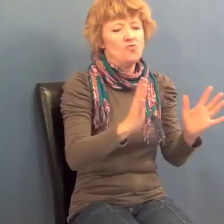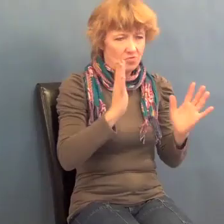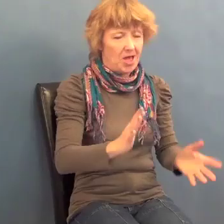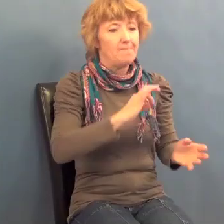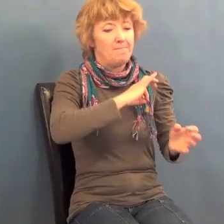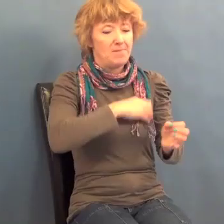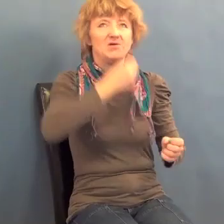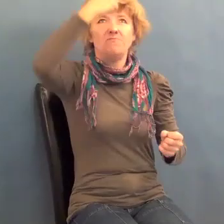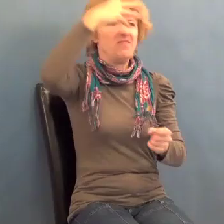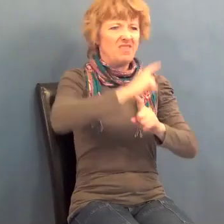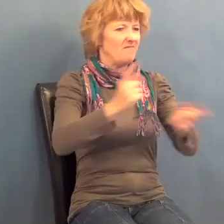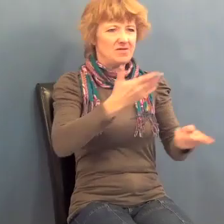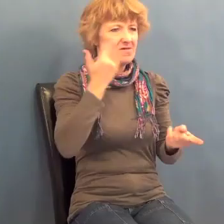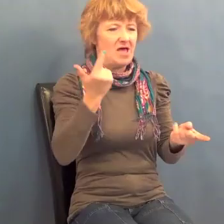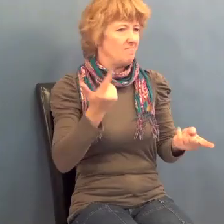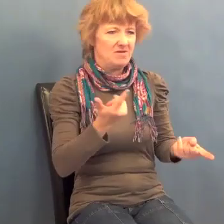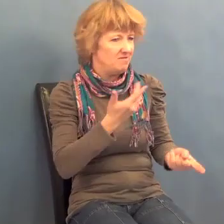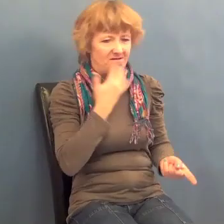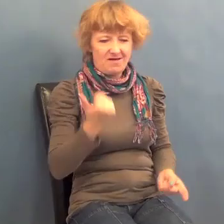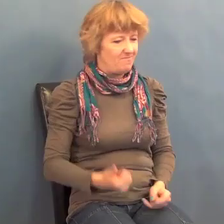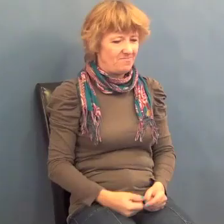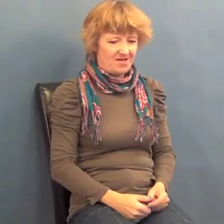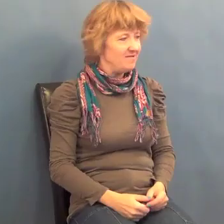Pod prywatnym prysznicem nie wolno i nie ma czegoś takiego.